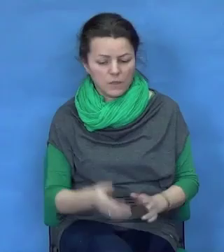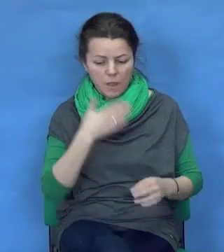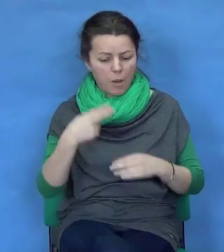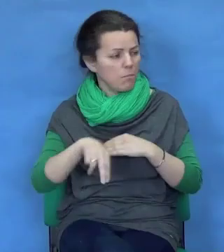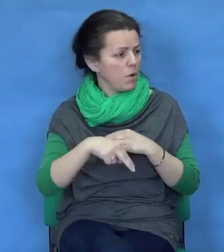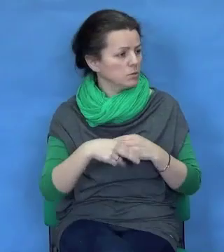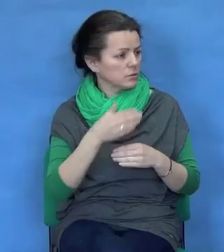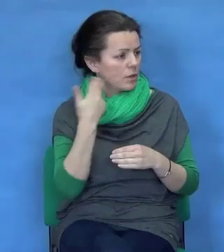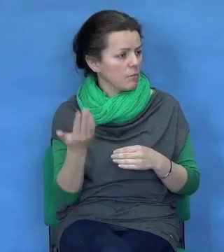Nie ma mostu.